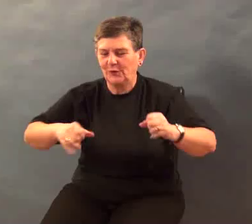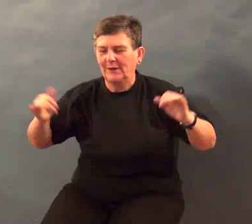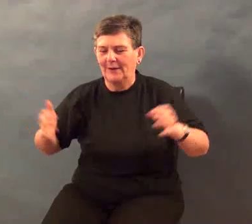Skończyli.